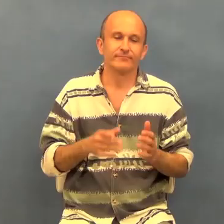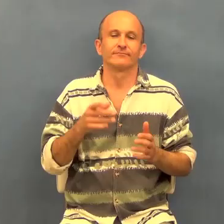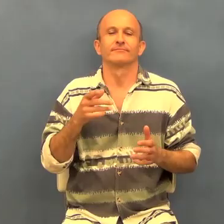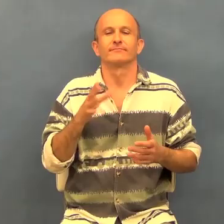Na przykład.